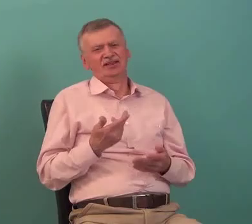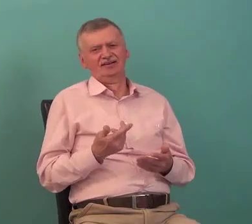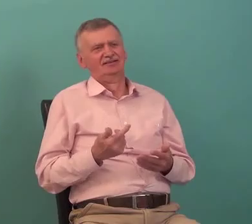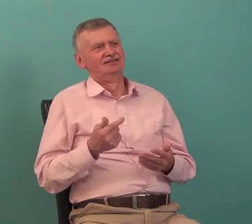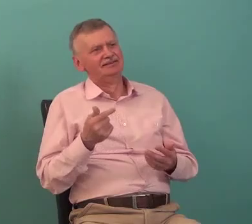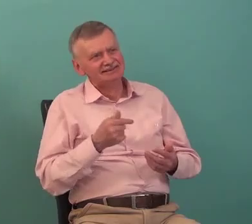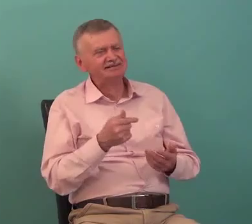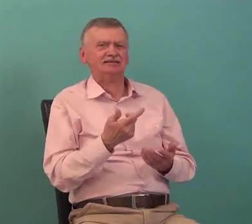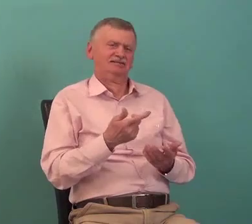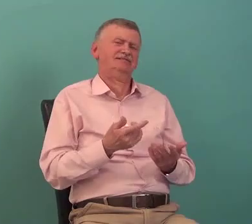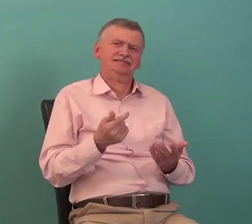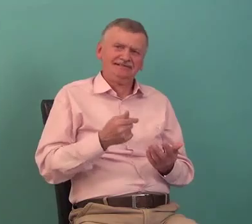Robię to, co konieczne.